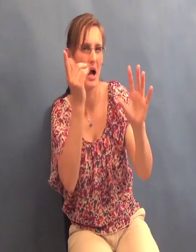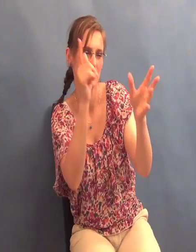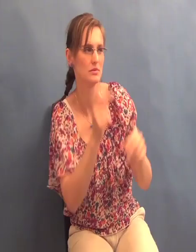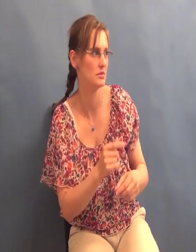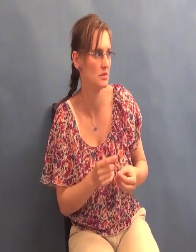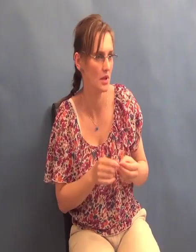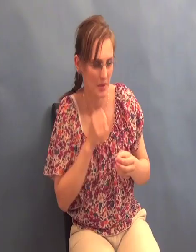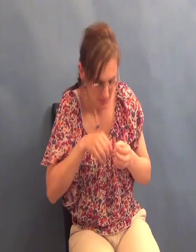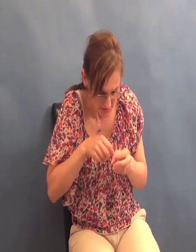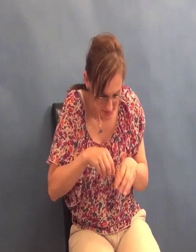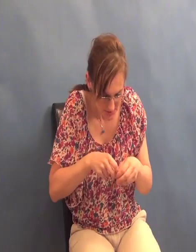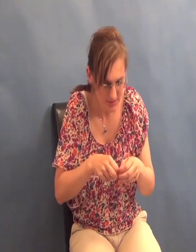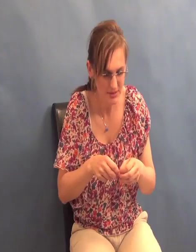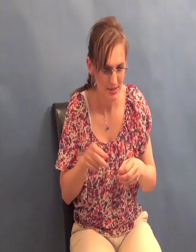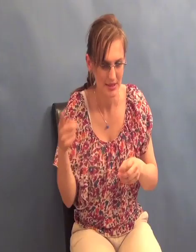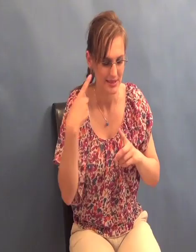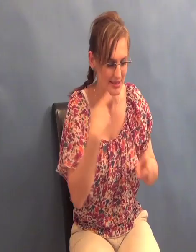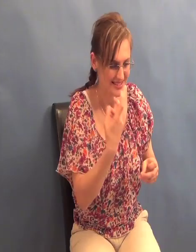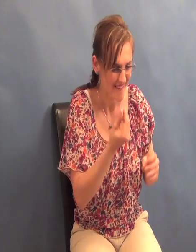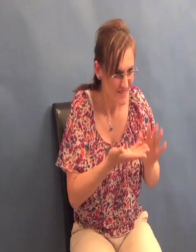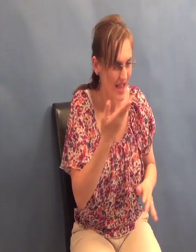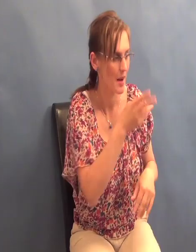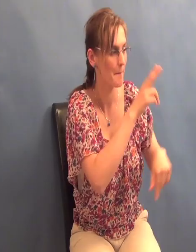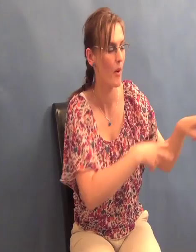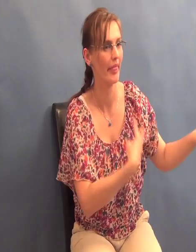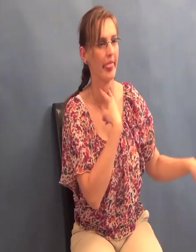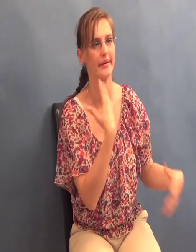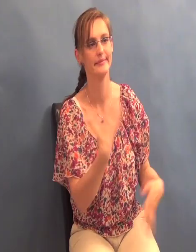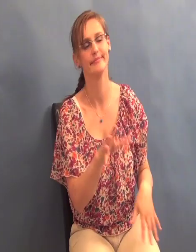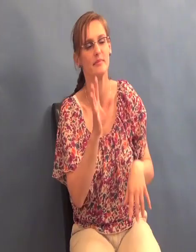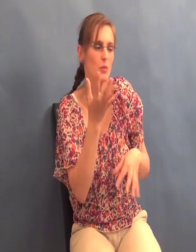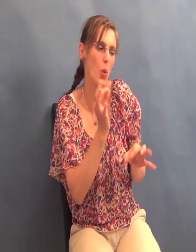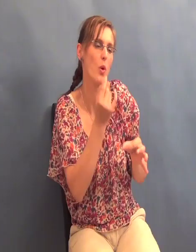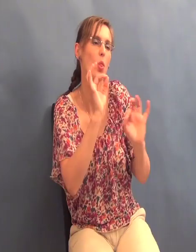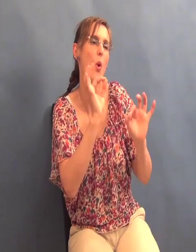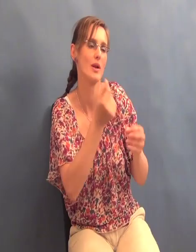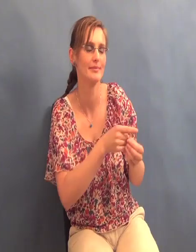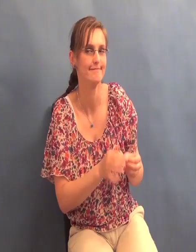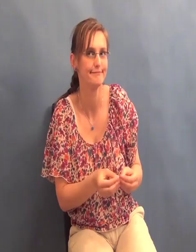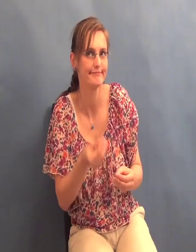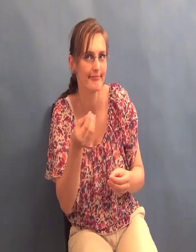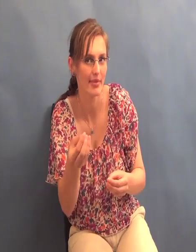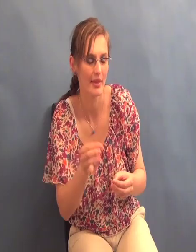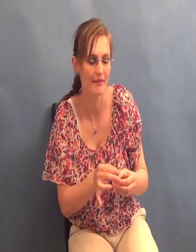Babcia podlicza pieniądze. Chaplin chciałby więcej zarobić, ale nie może, bo z boku stoi policjant, więc mówi: "Dobrze, dobrze" i oddaje babci pieniądze zerkając na policjanta.